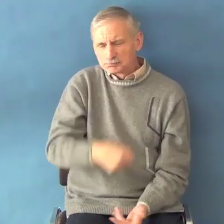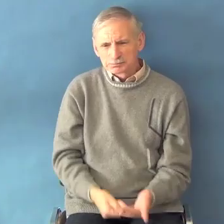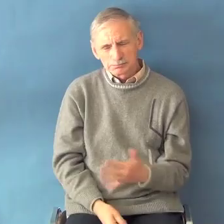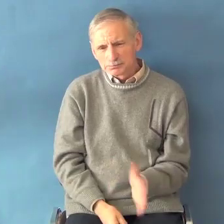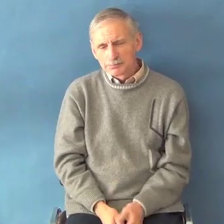Nie.